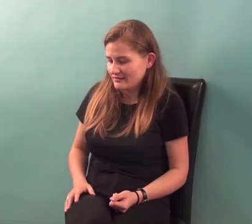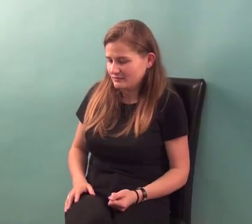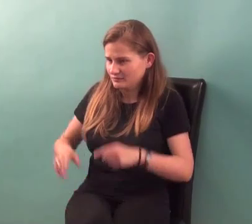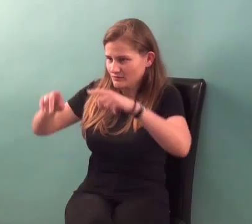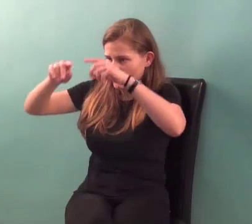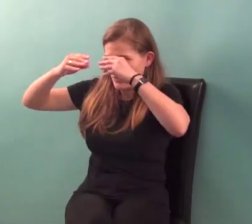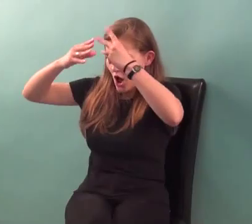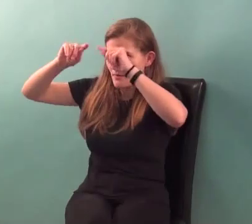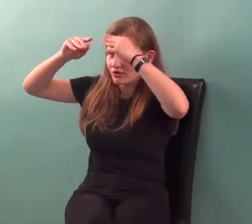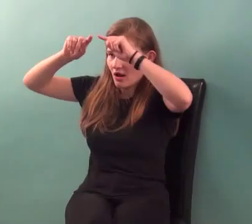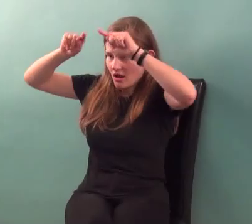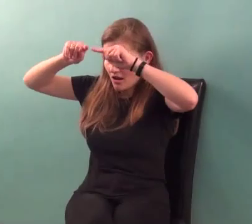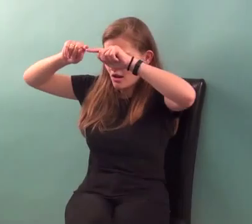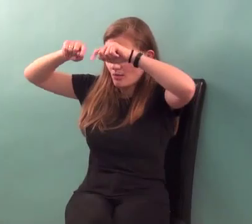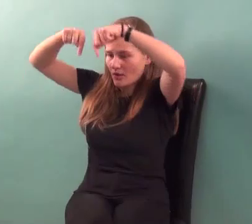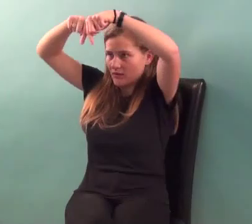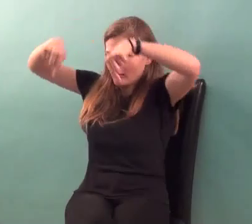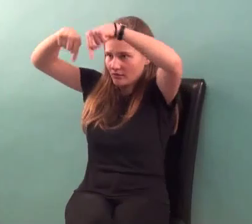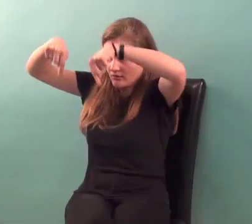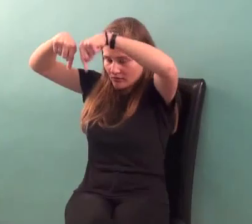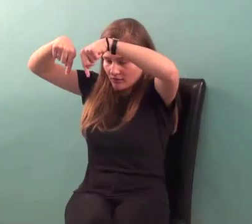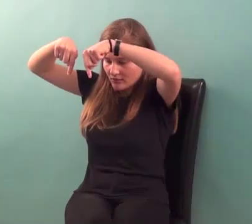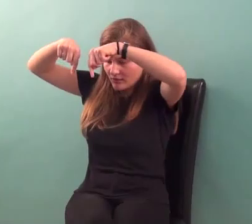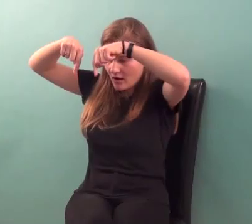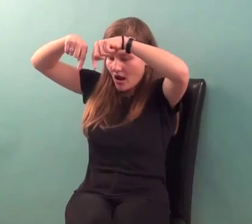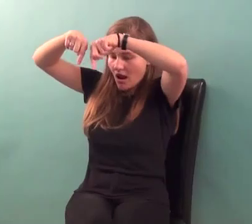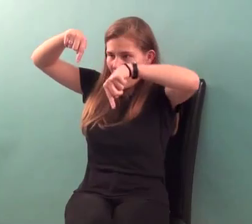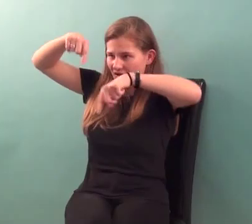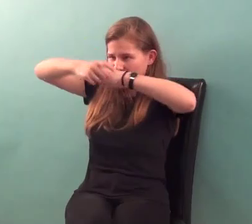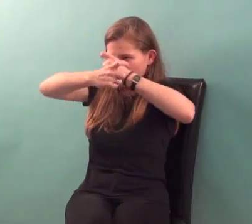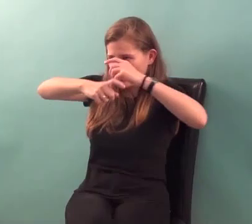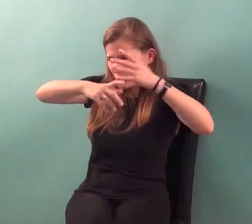Na środku znaku jest kształt bomby atomowej i są dwie strzałki, jedna wskazuje prawy dolny róg i pokazuje szkielet.